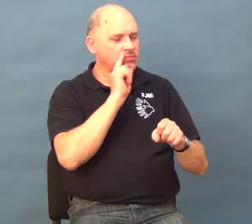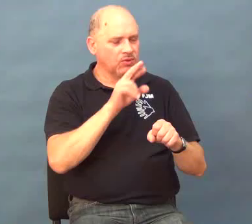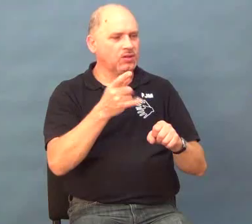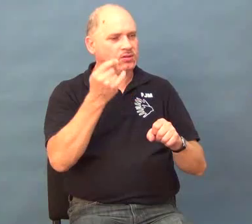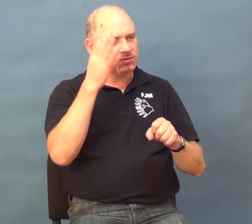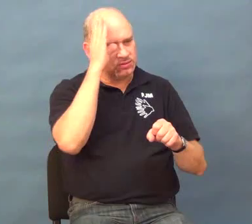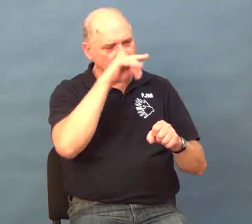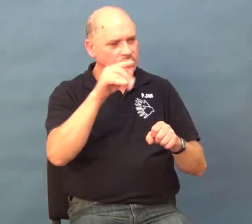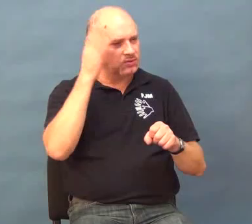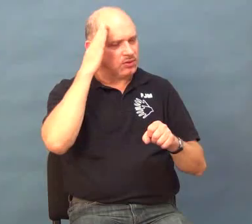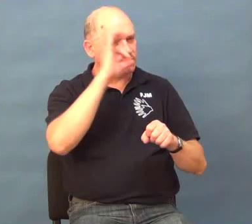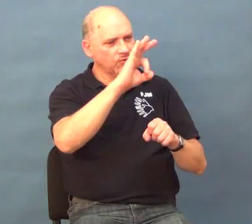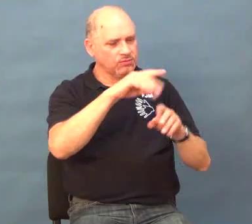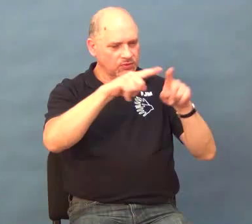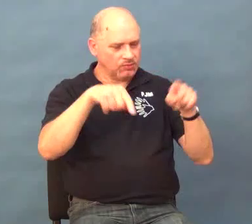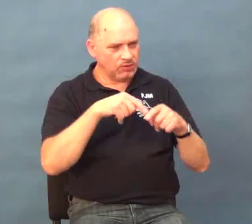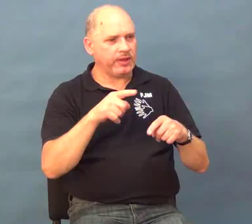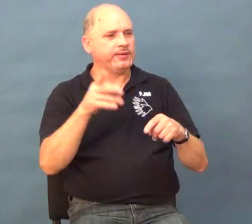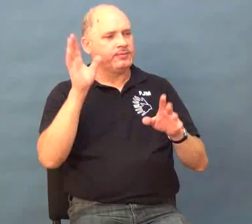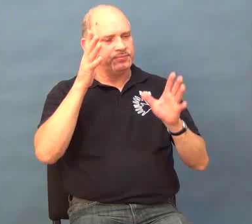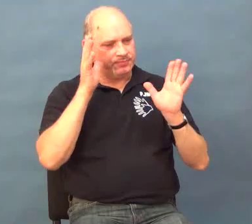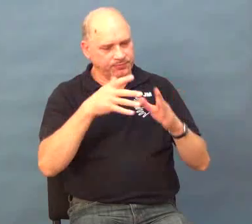Chłopcy widzą, że na ziemi leży kapelusz, który zgubił chłopak.